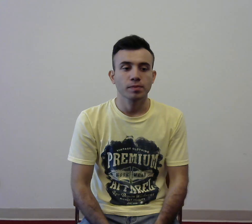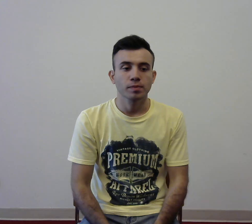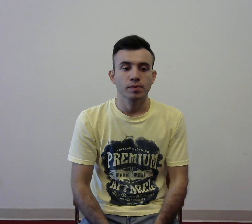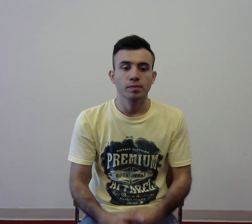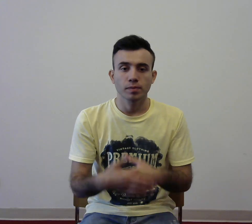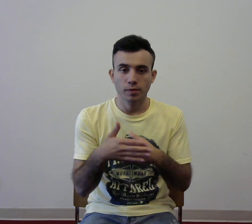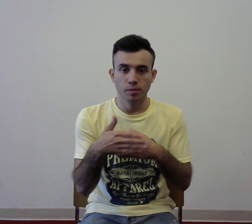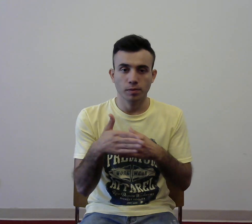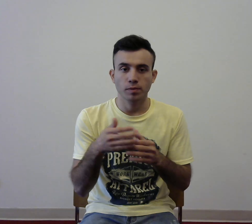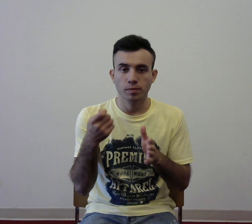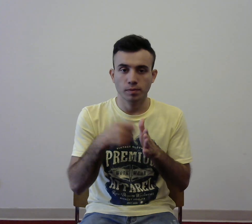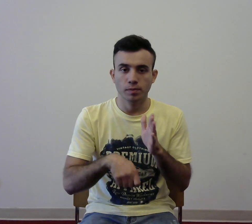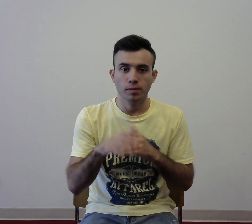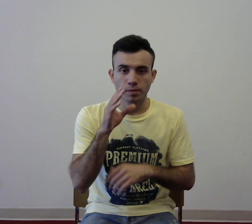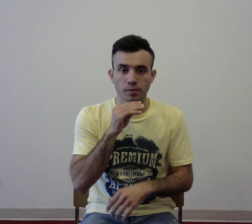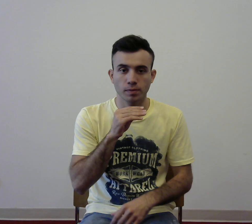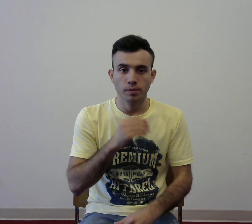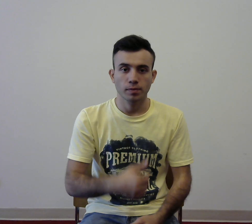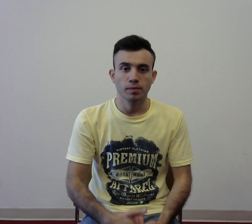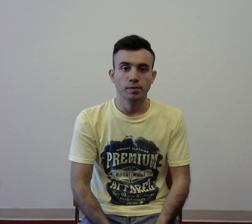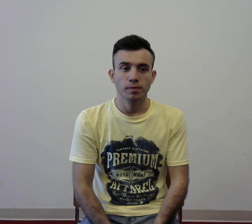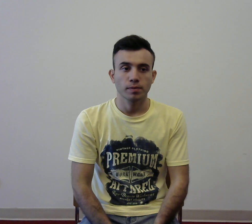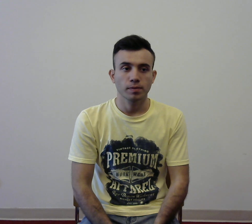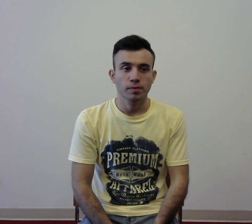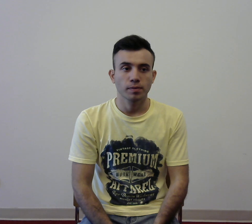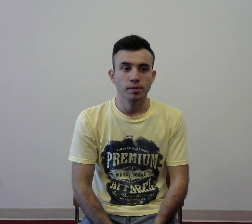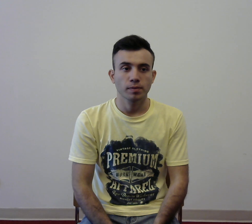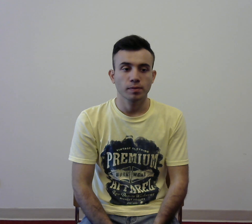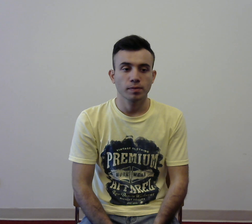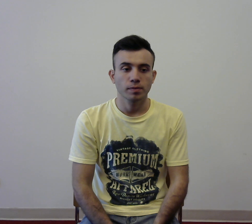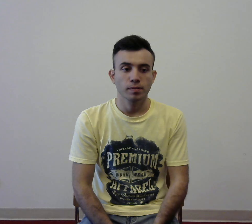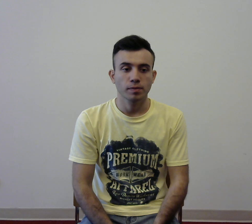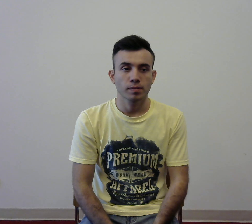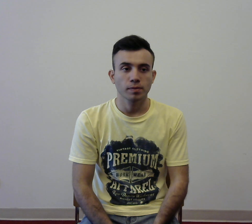Qapını bağlaya bilərsinizmi?